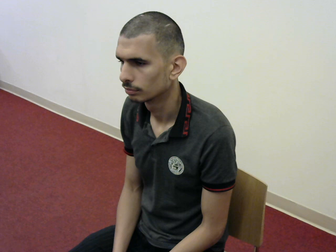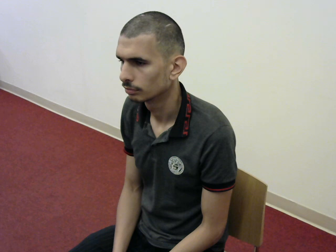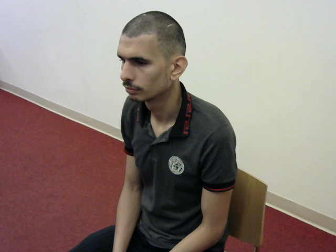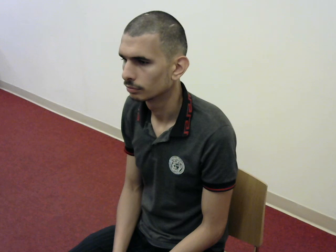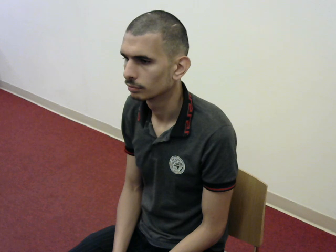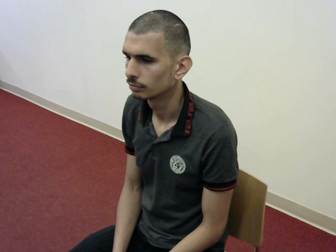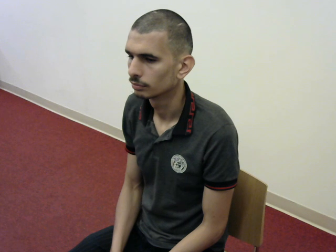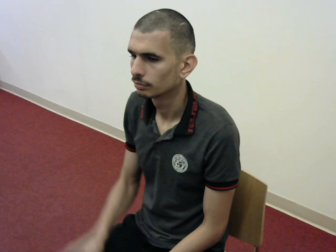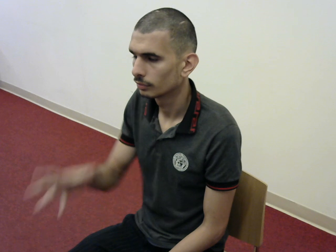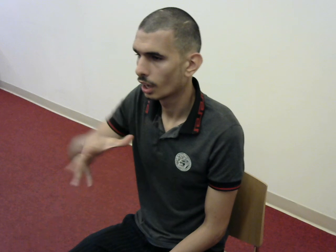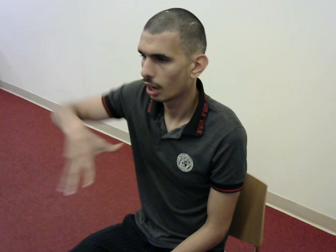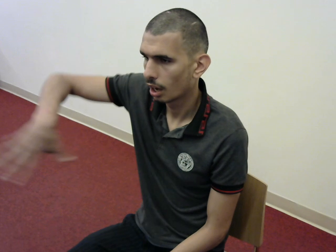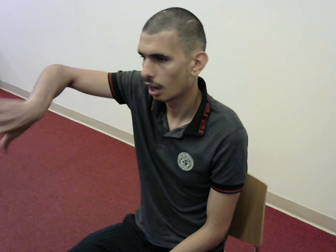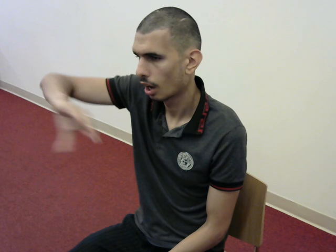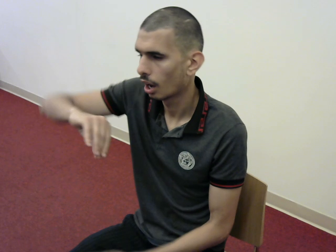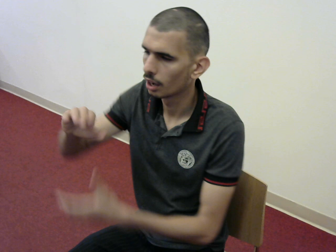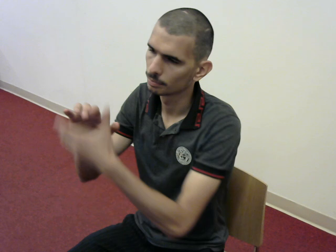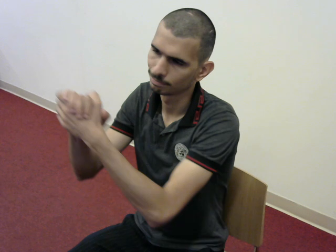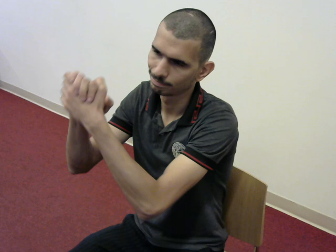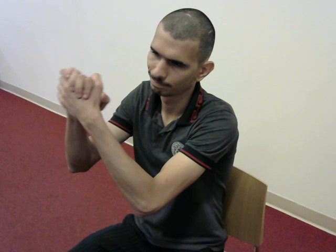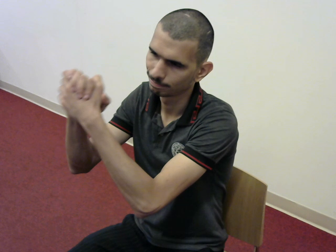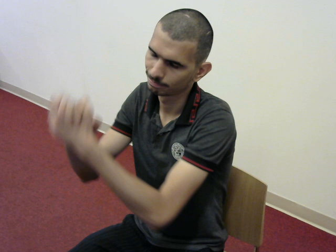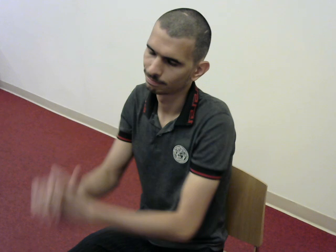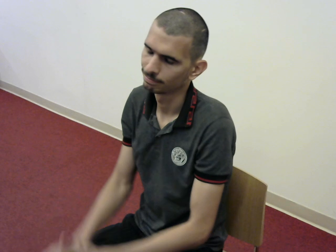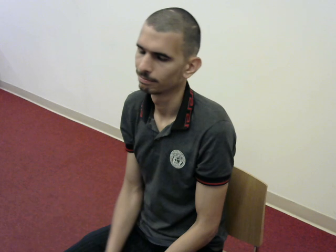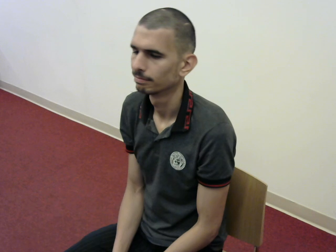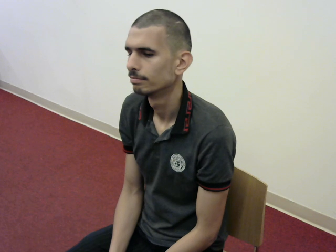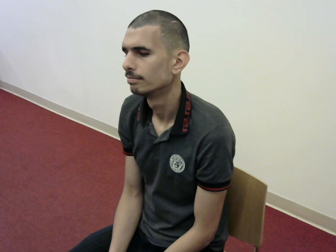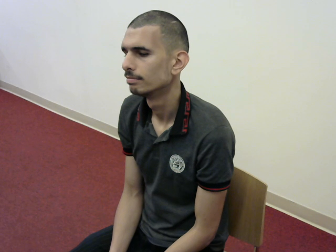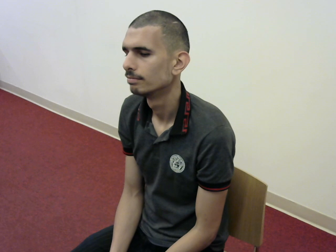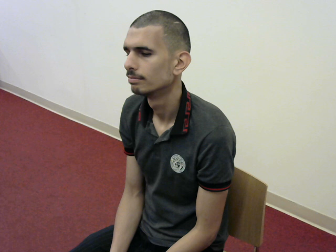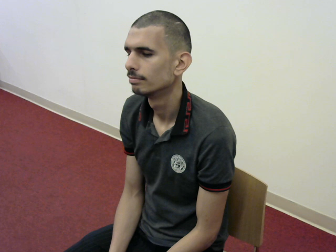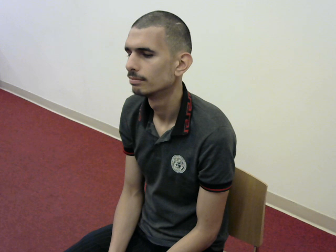Hamınızı salamlayıram